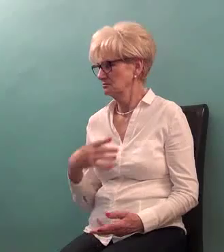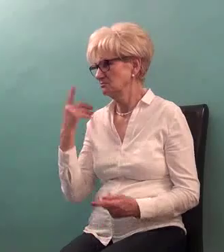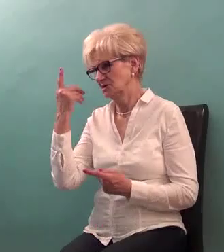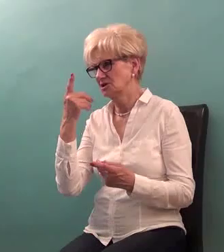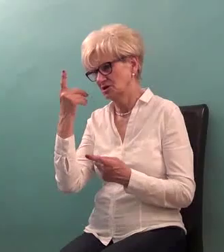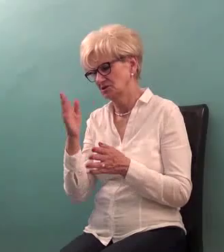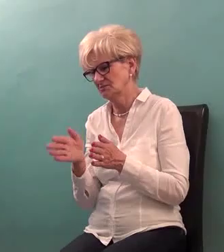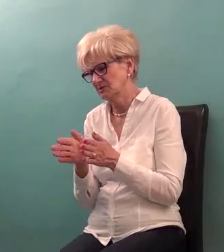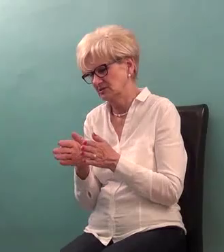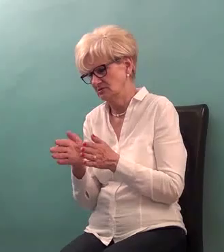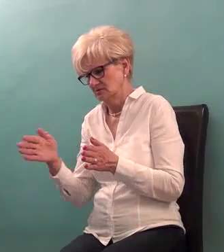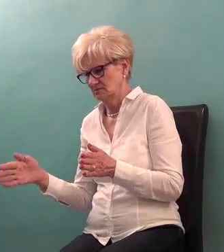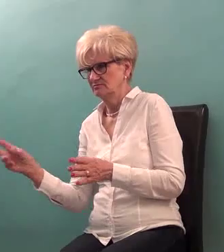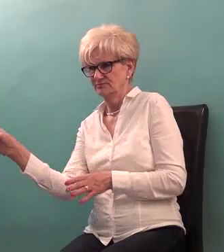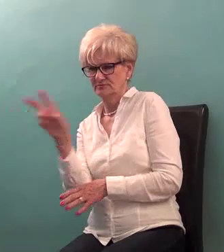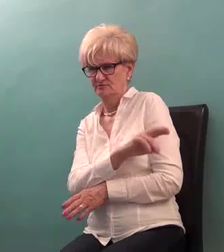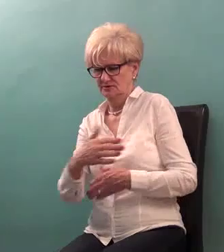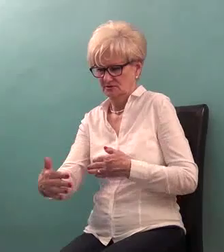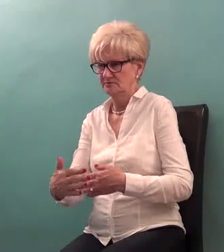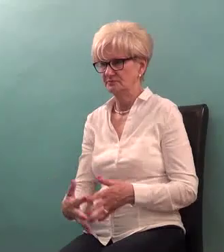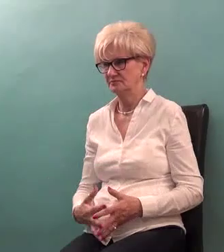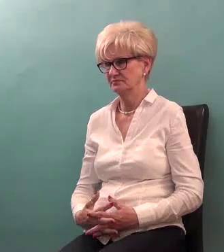Myślę, żeby nie stać blisko, tylko dalej, żeby tramwaj mógł przejechać.